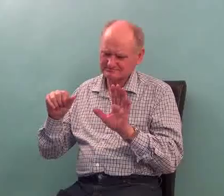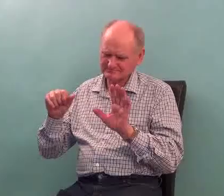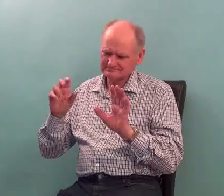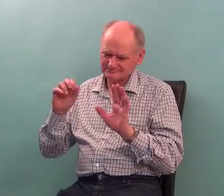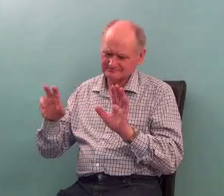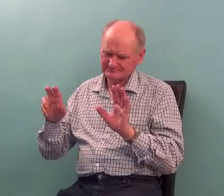Tak.